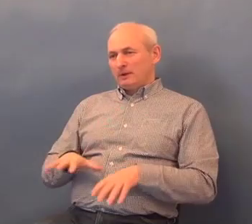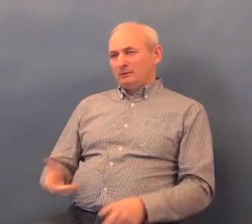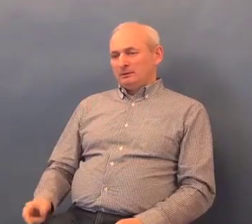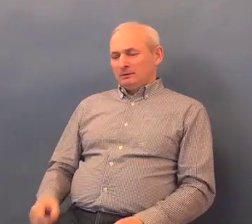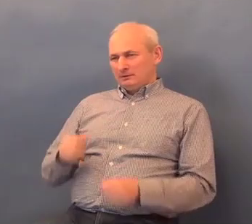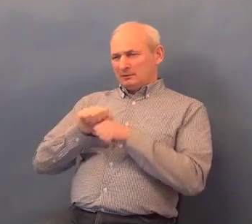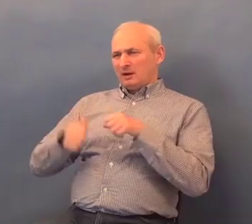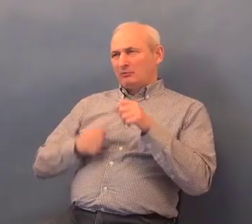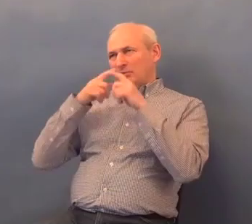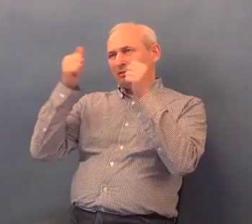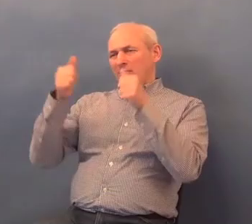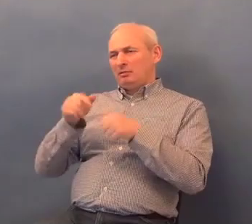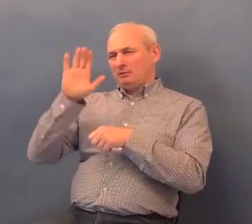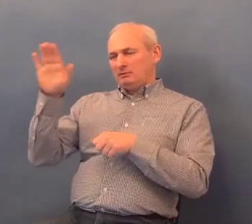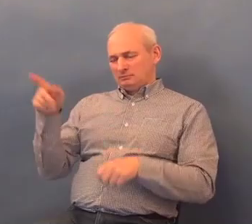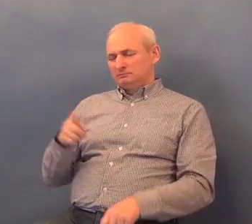Jest, widziałem ten znak w autobusie.